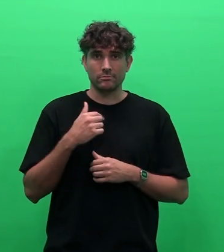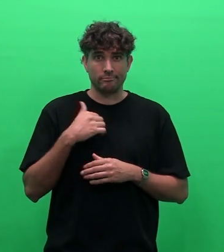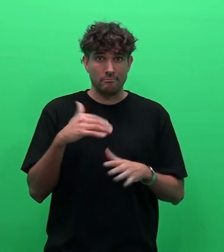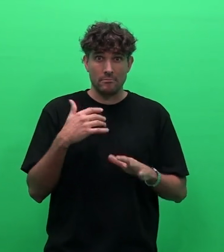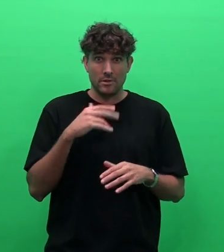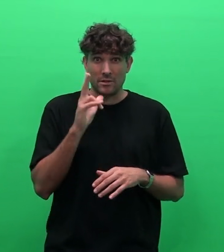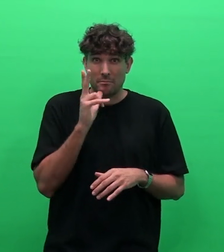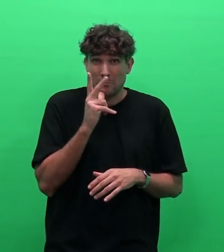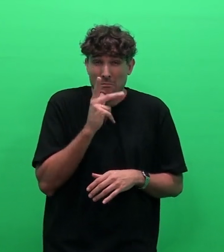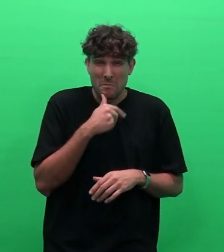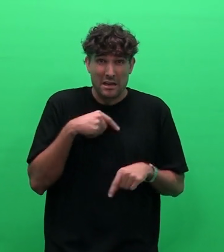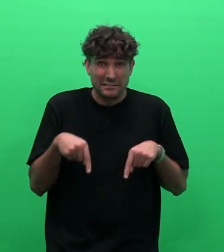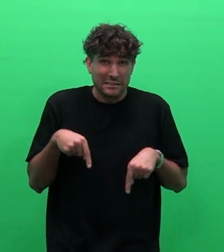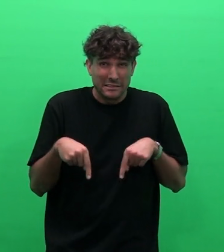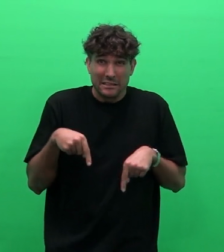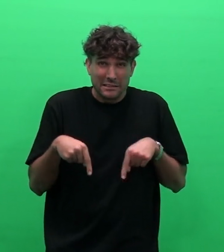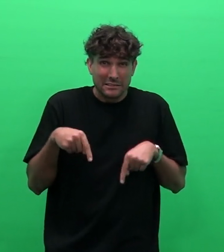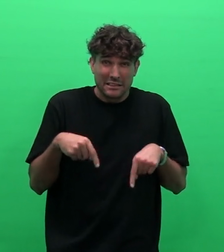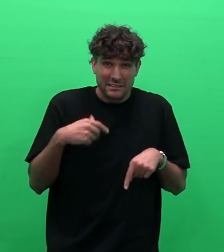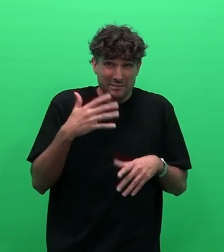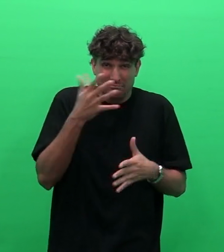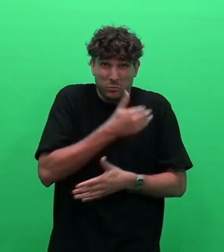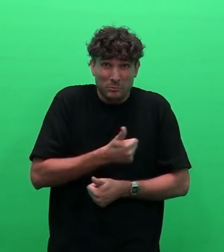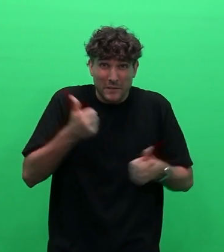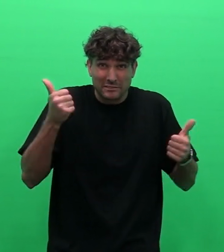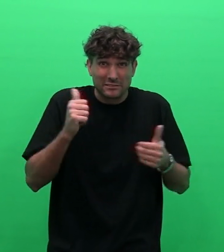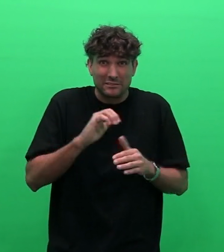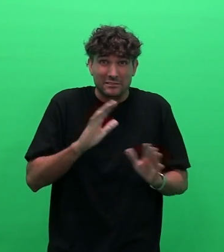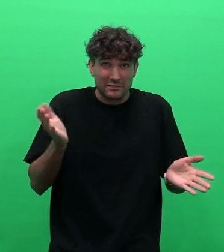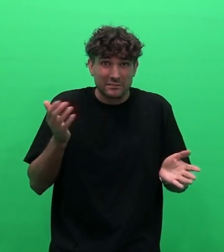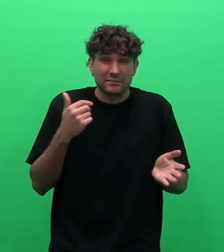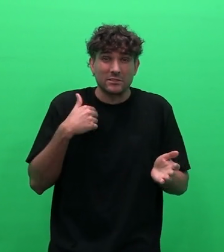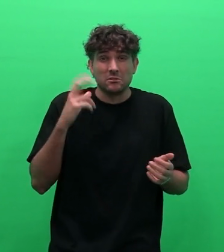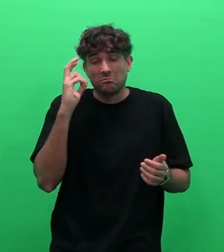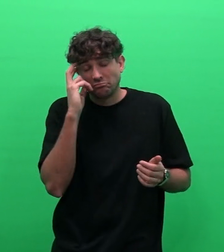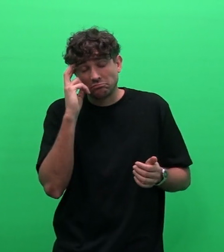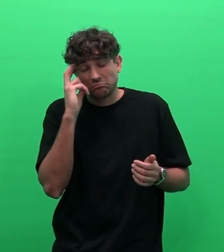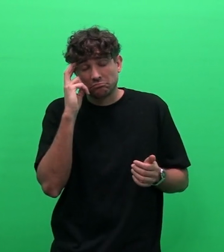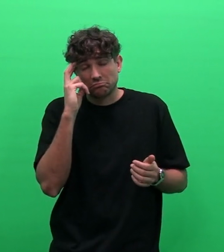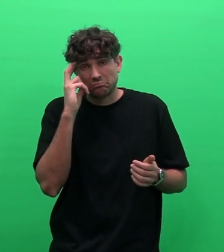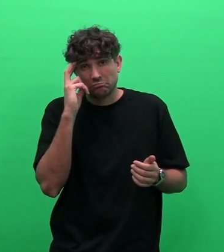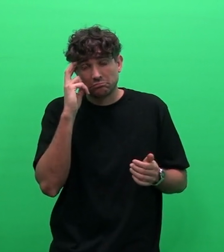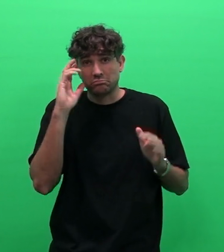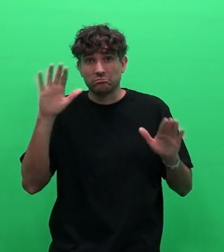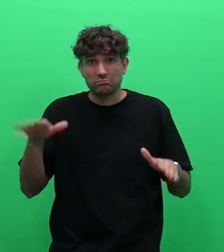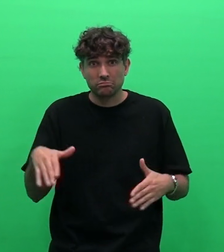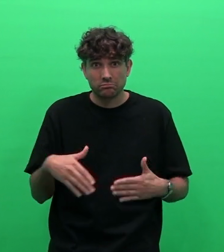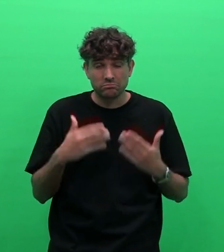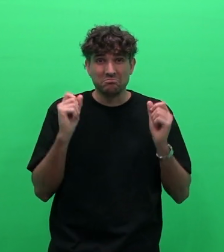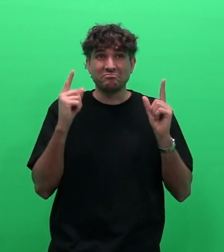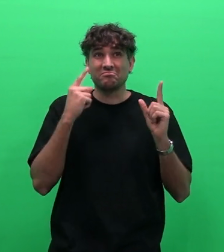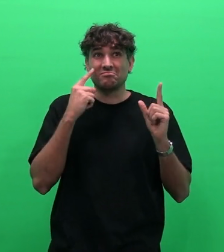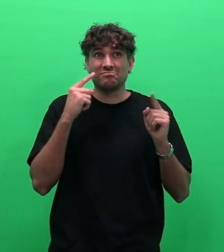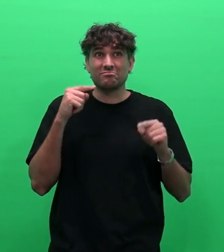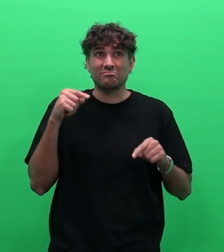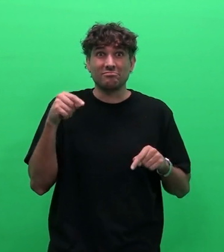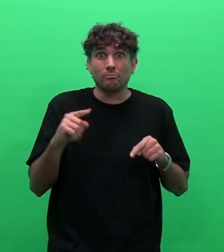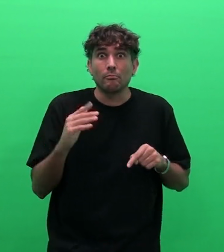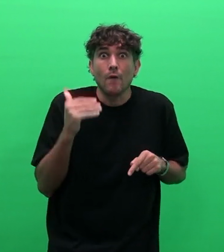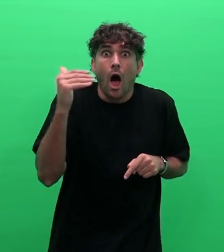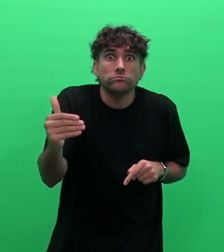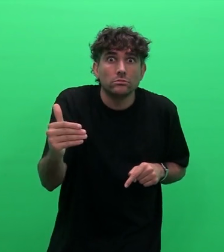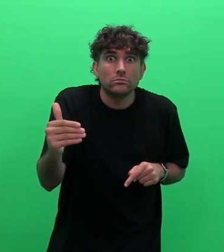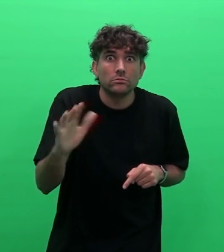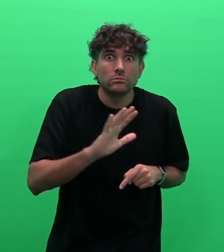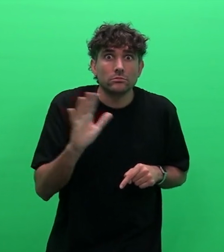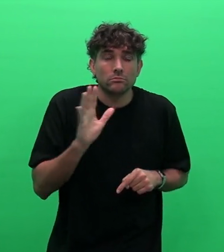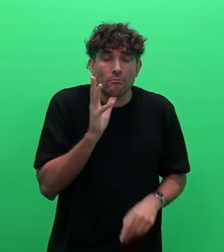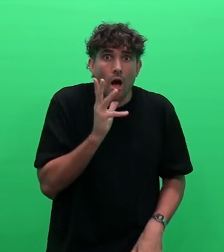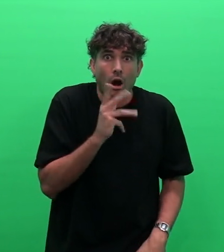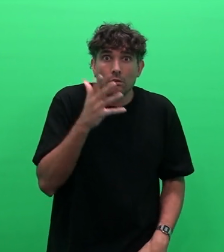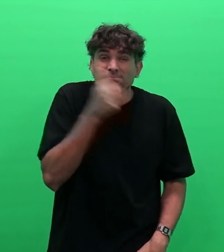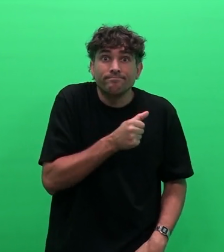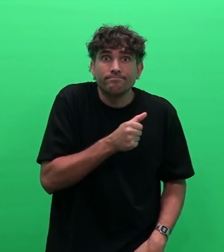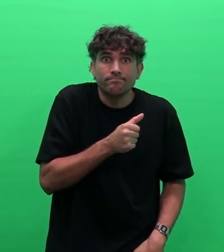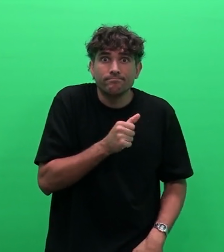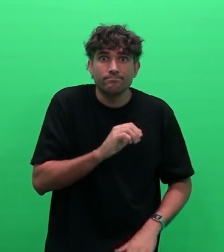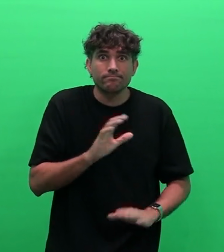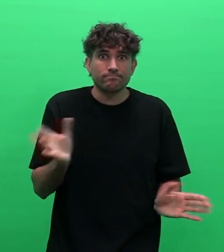Em fa molt mal i vaig coix, no puc aguantar-ho més. Quan em llevo pel matí i intento caminar encara em fa més mal, és horrible, no puc més.